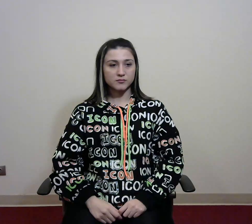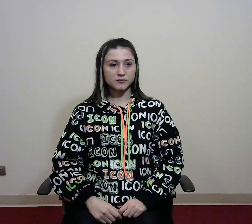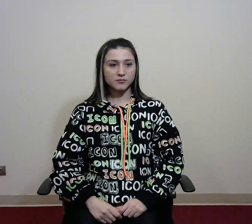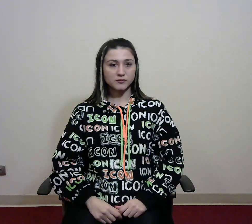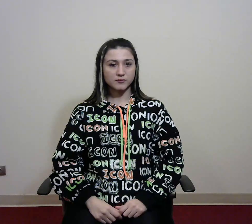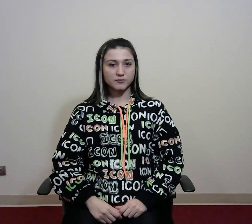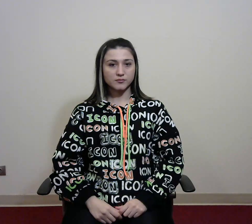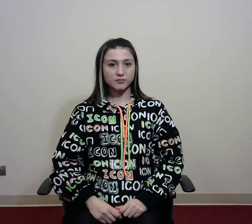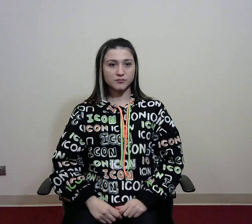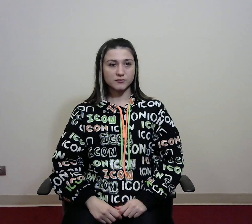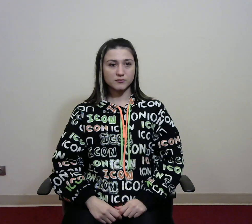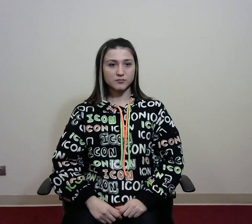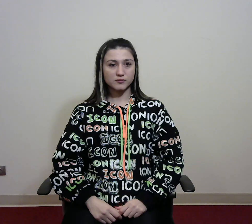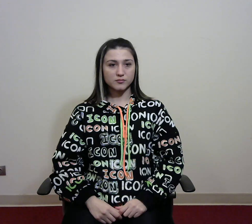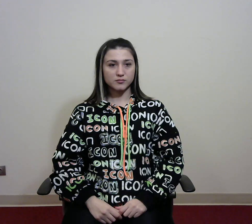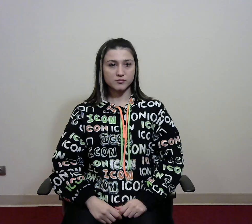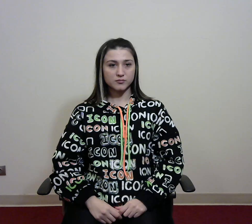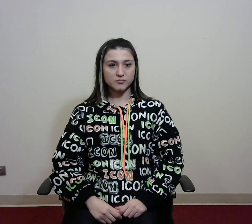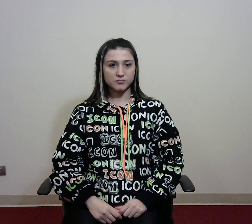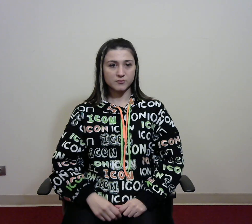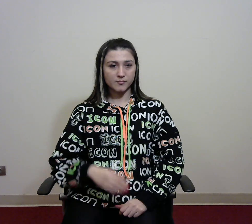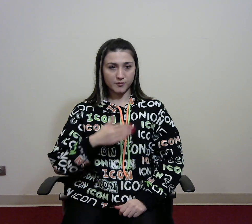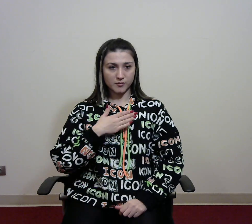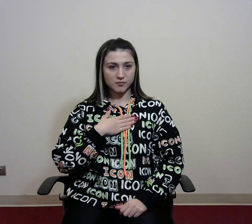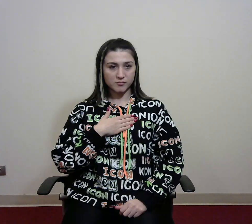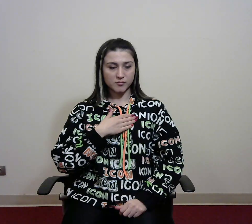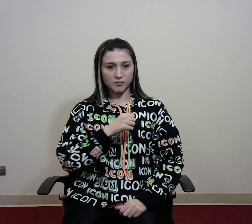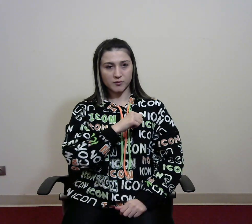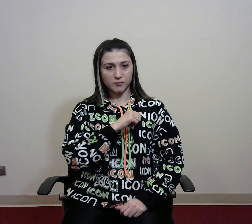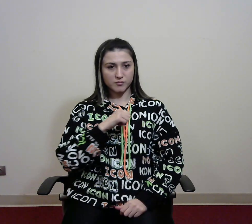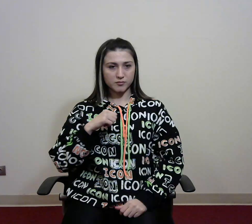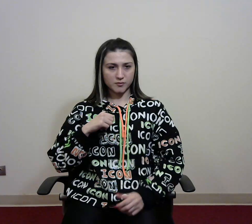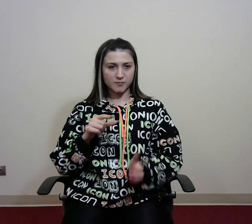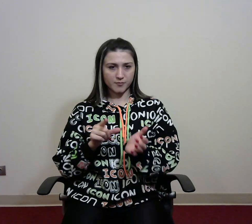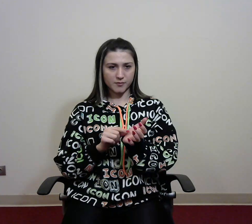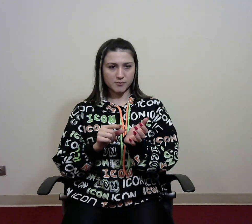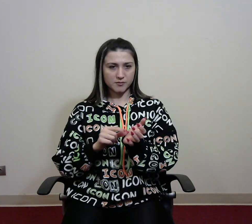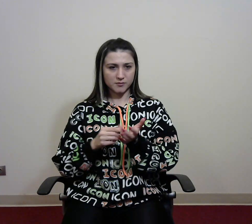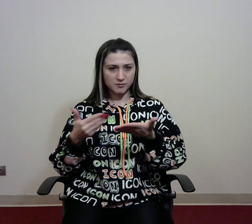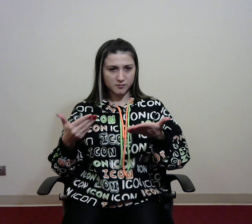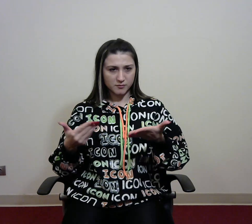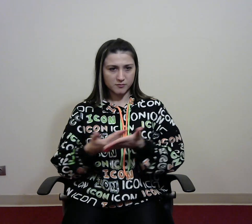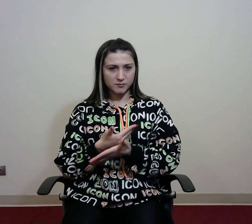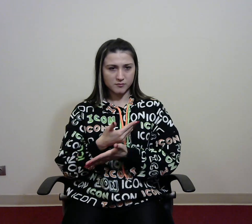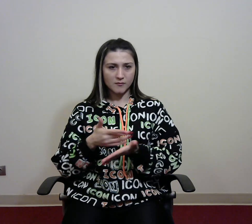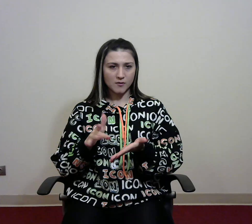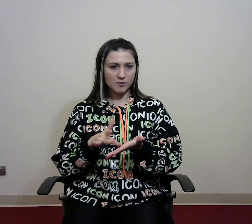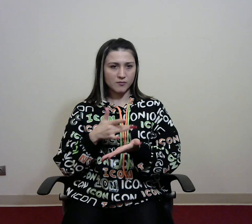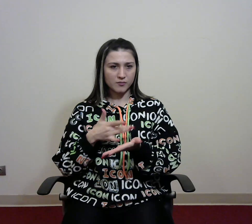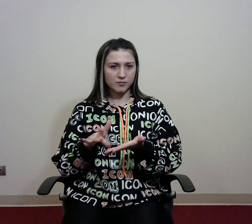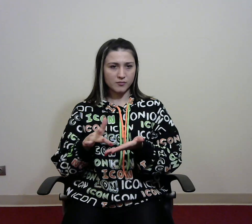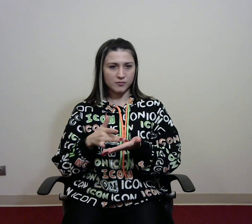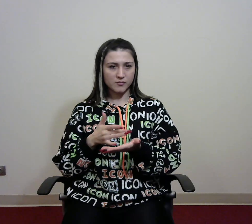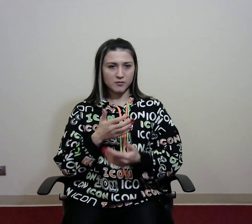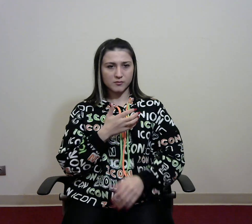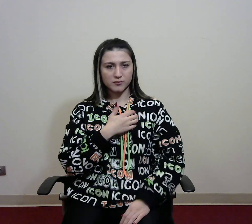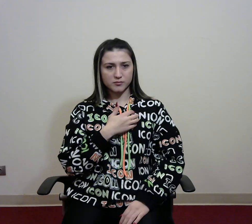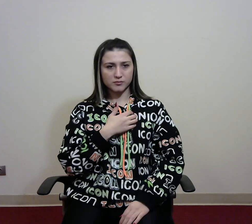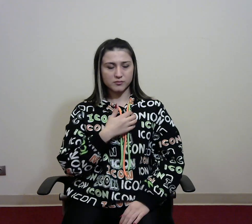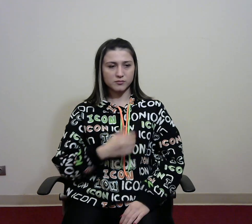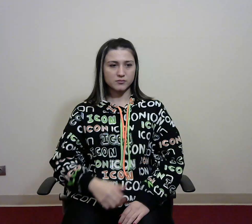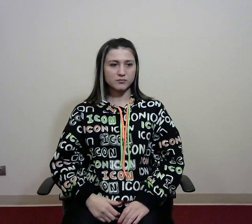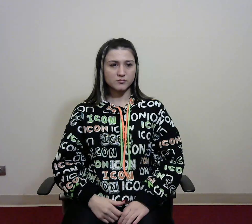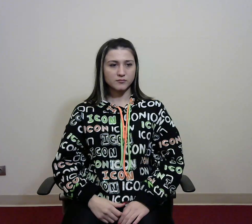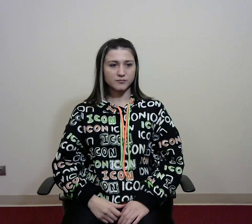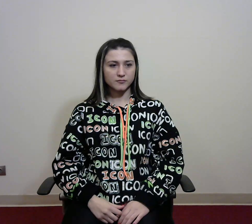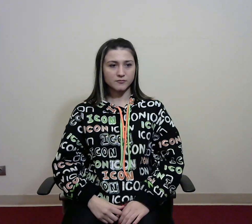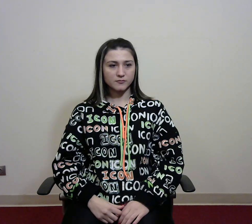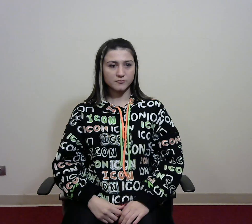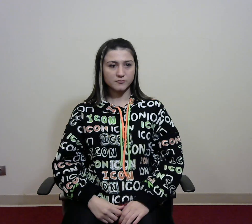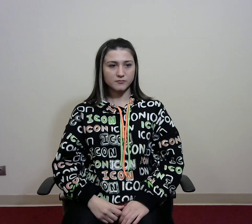Mən öz pensiyamı yenidən hesablatdırmaq istəyirəm